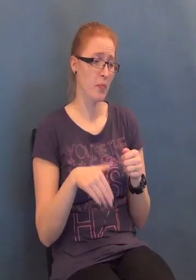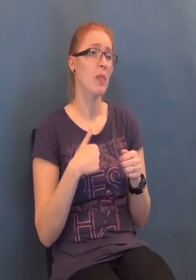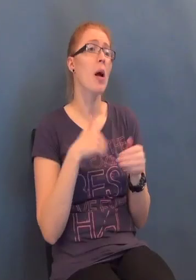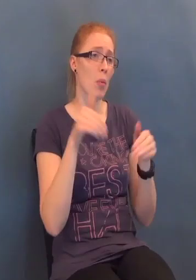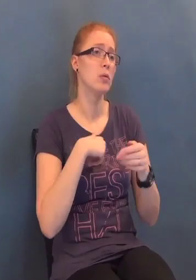Może być.